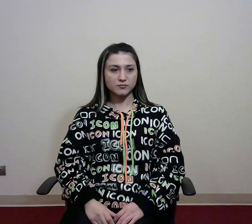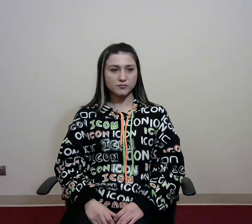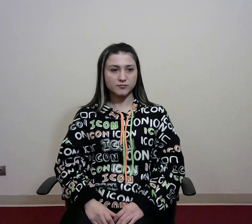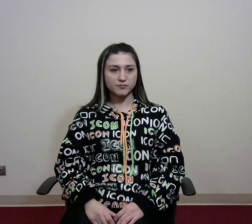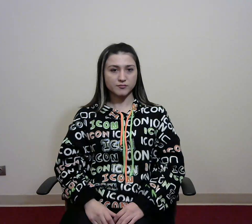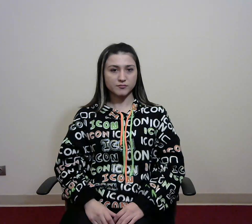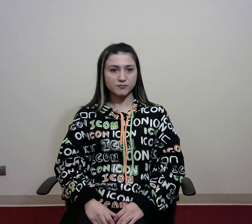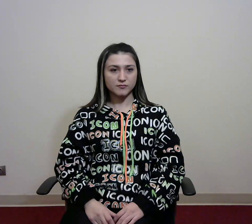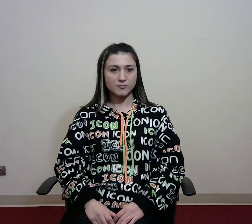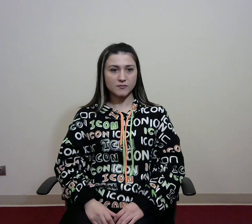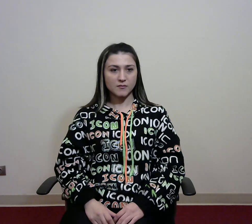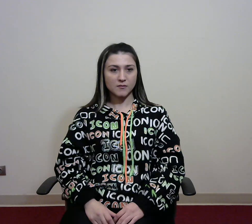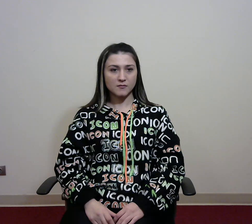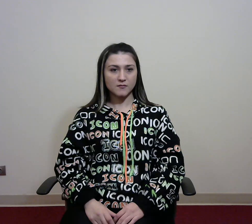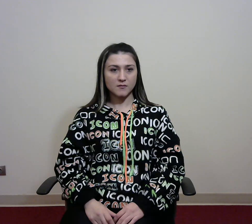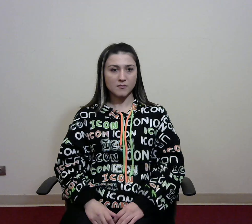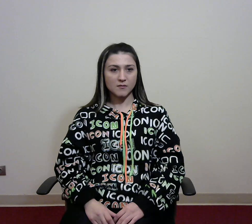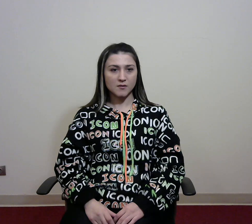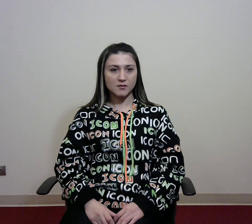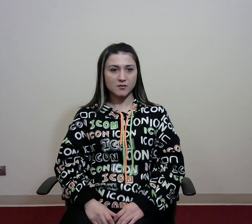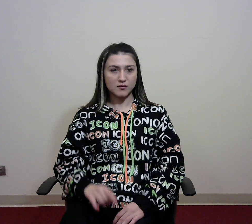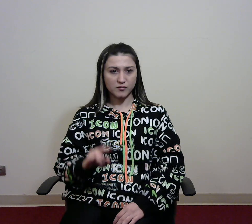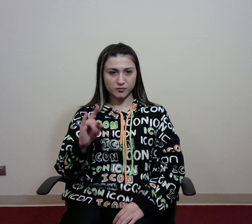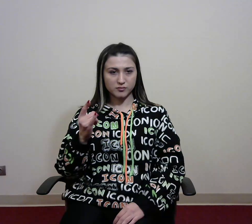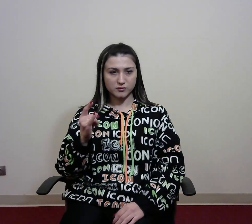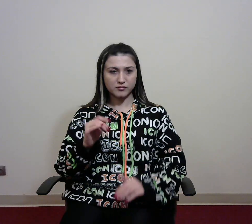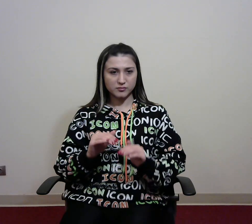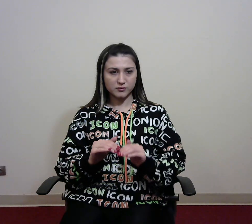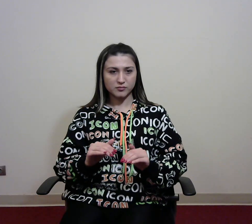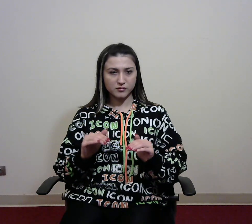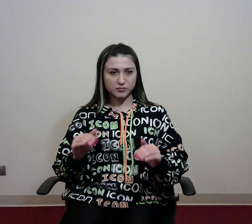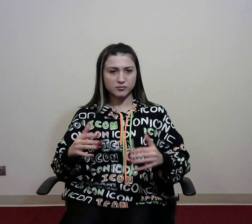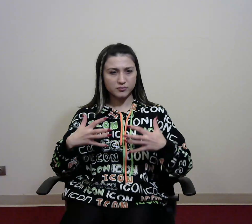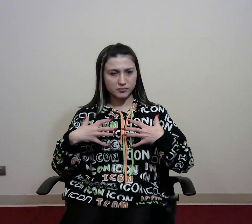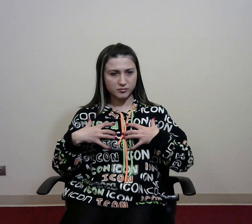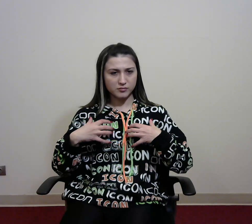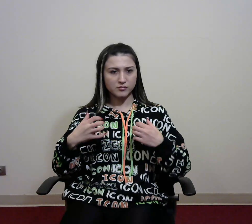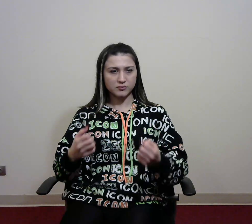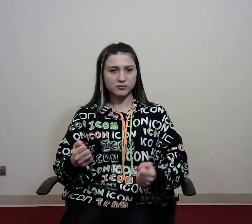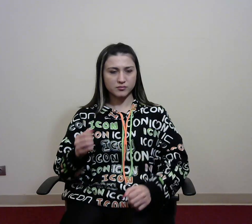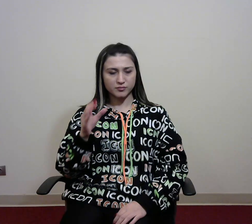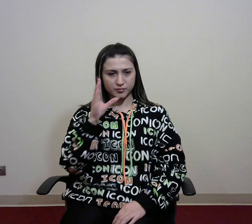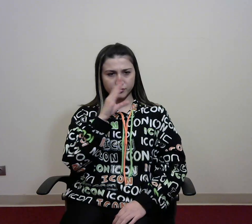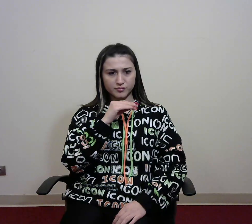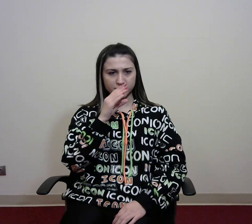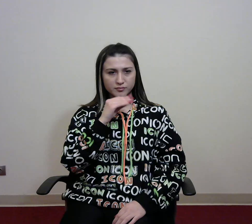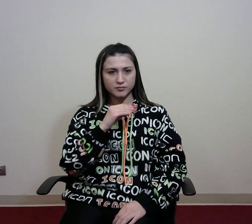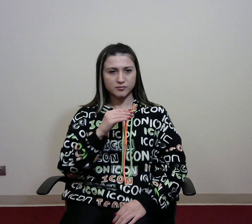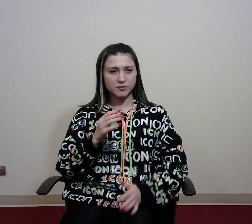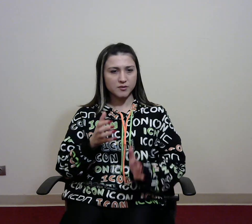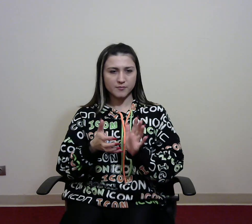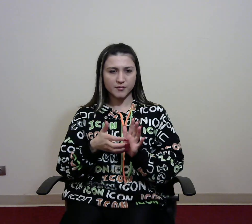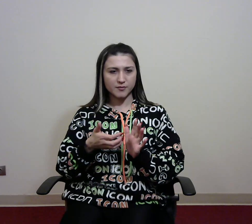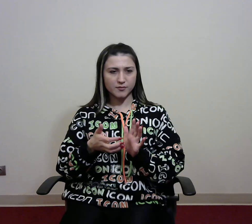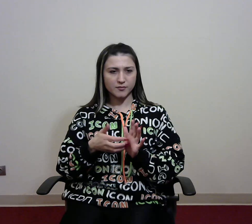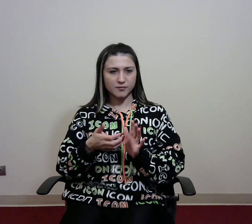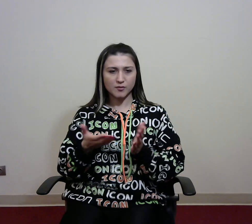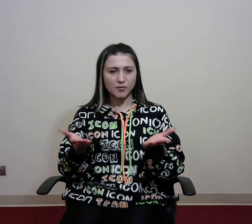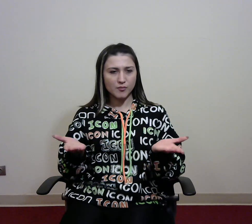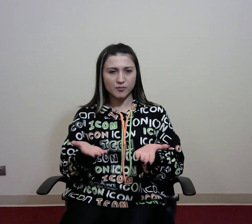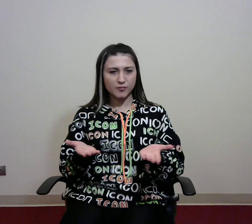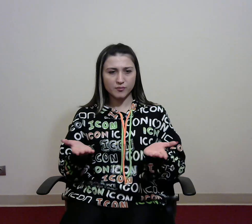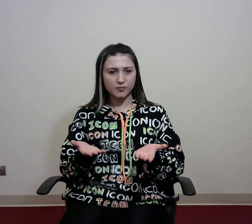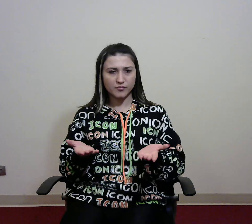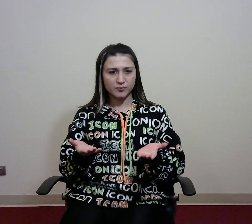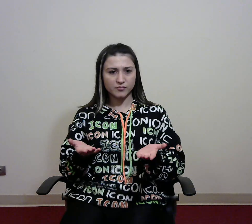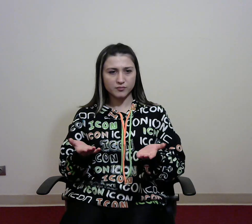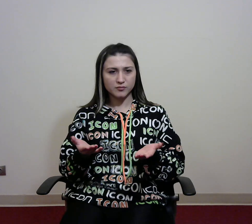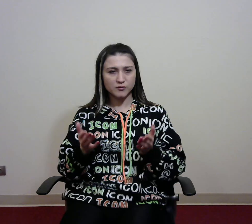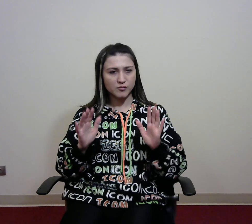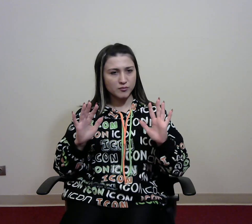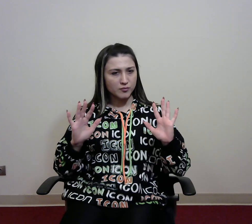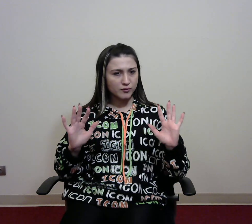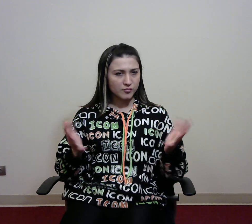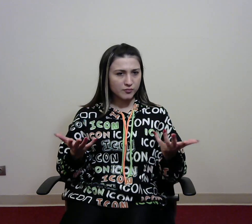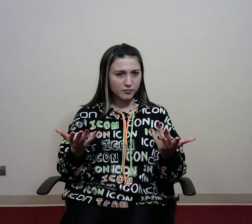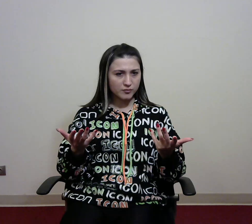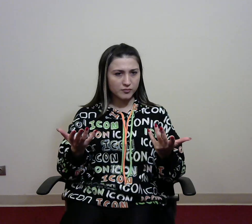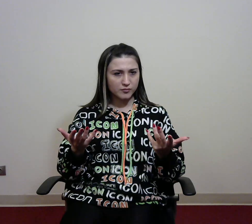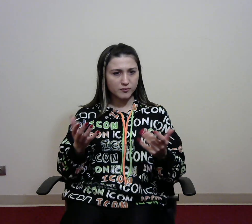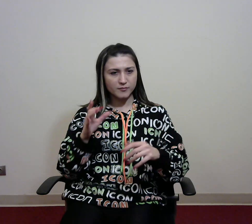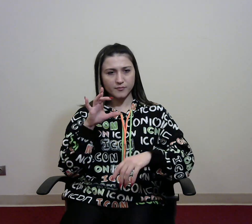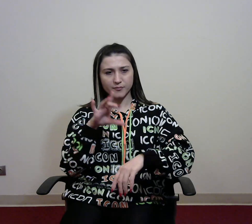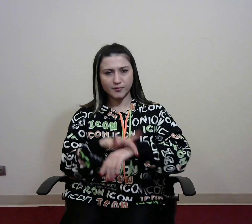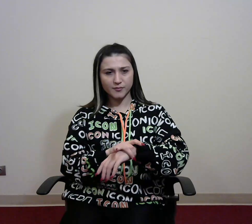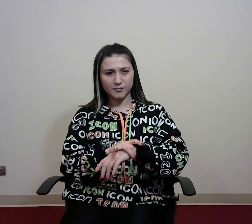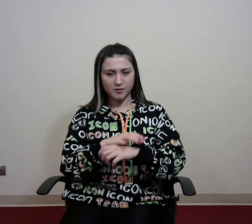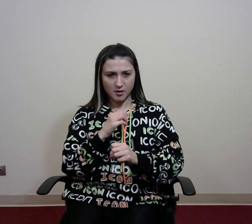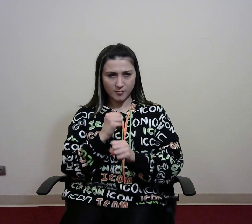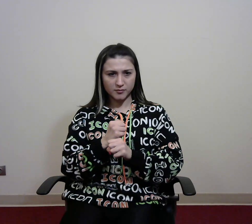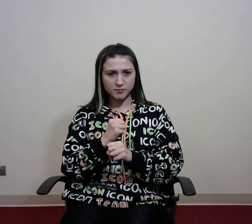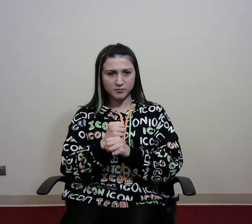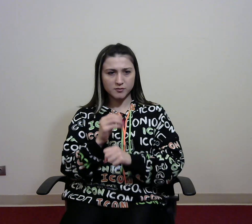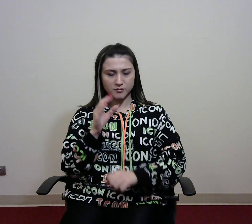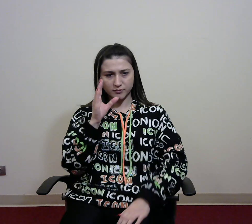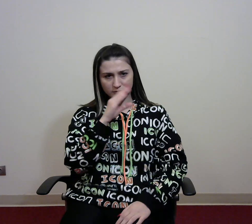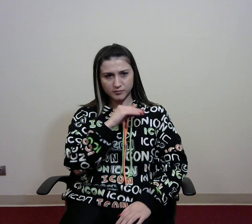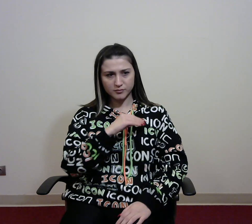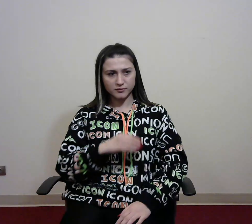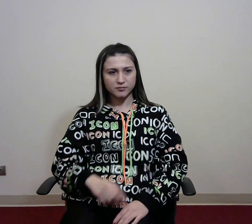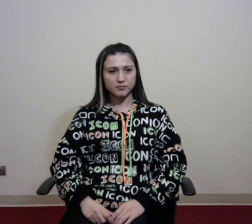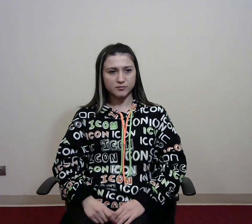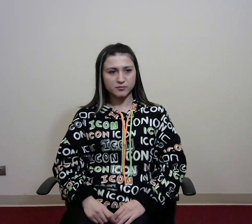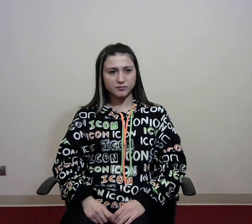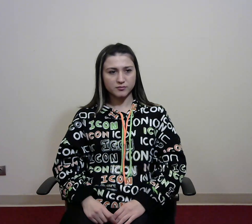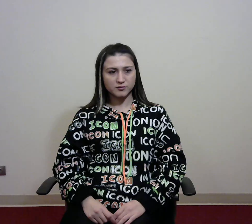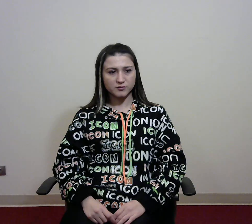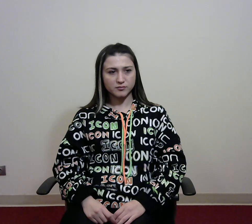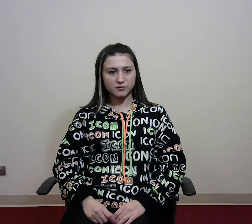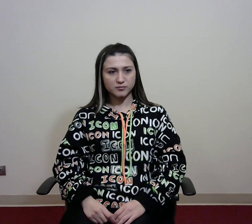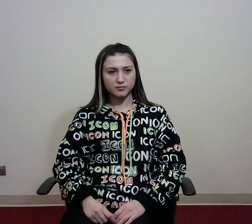Uşaqların sağlamlıq imkanlarının məhdudluğu hansı hallarda müəyyən edilir?